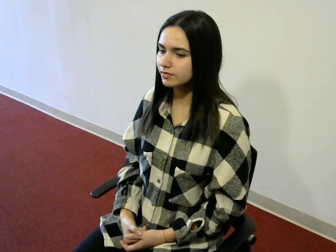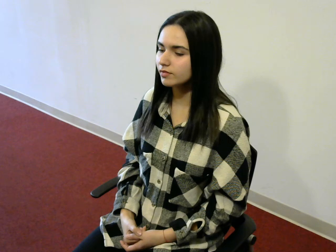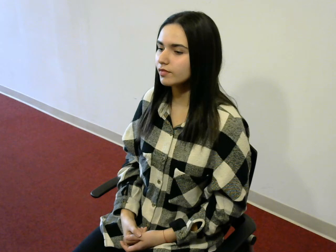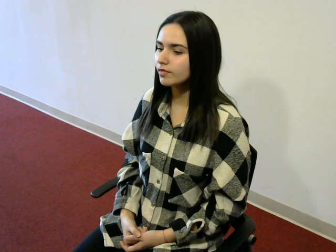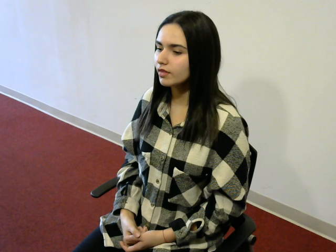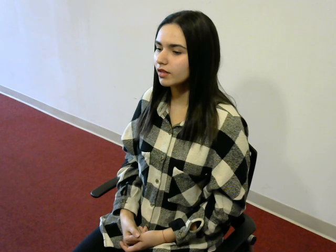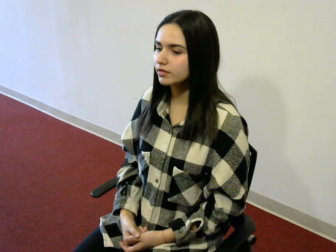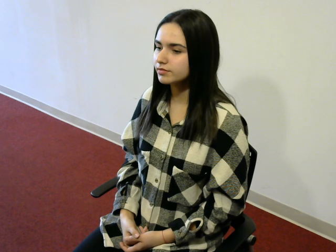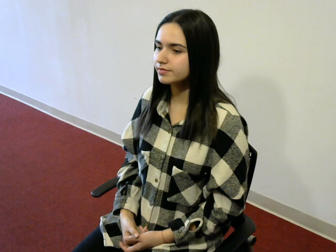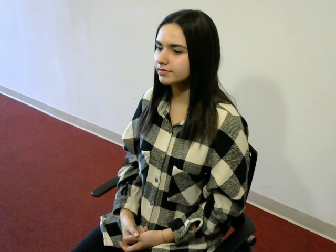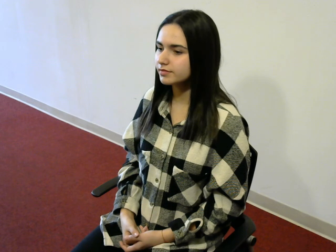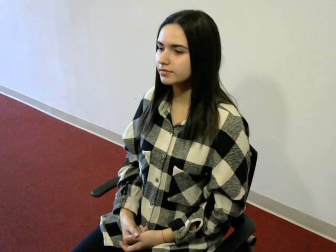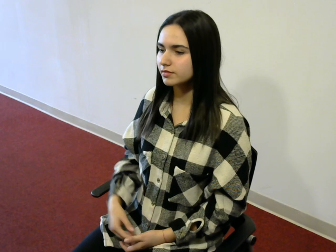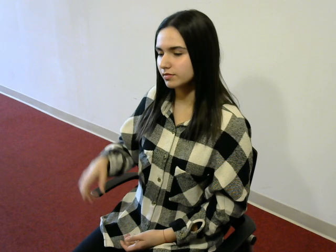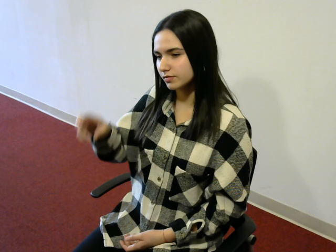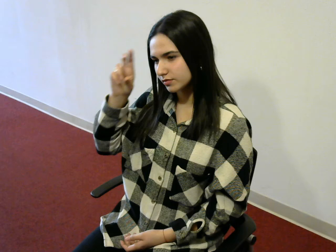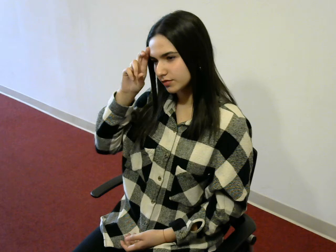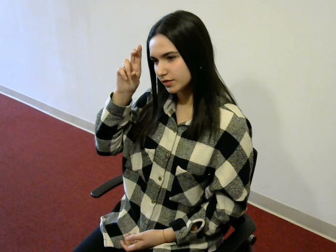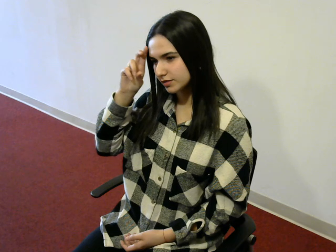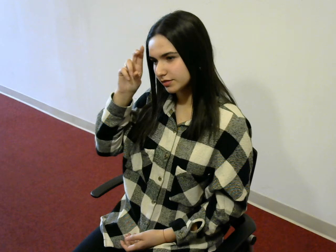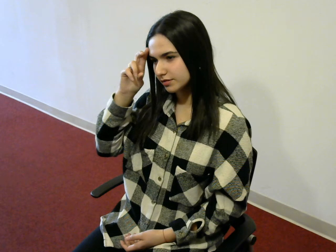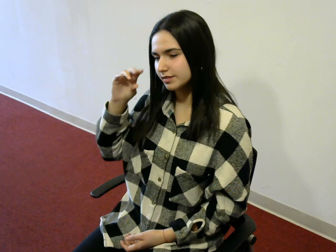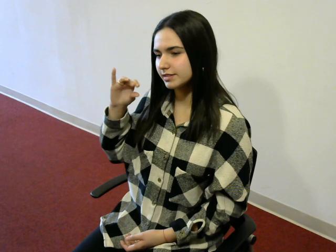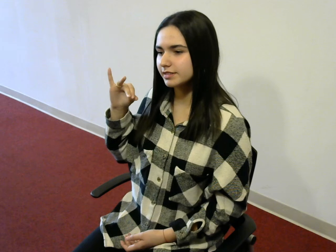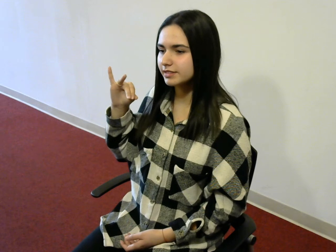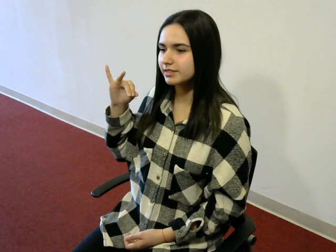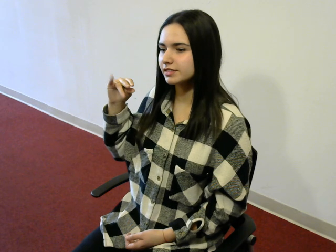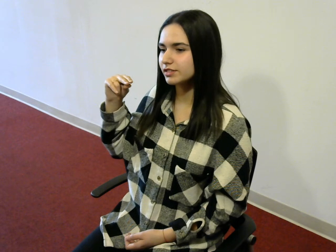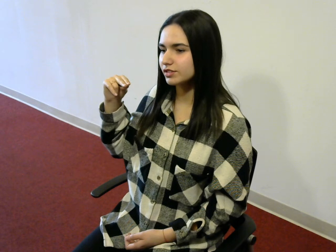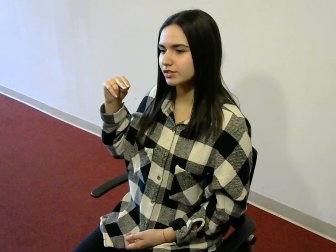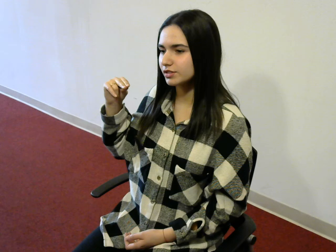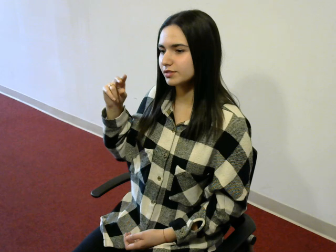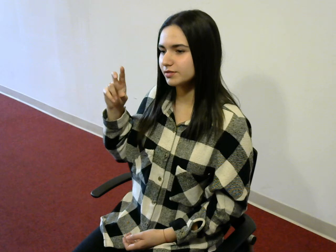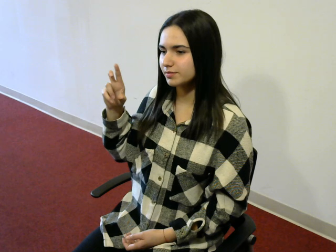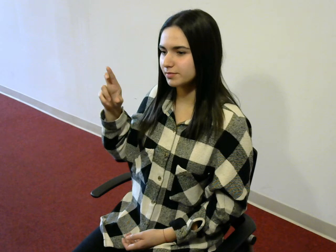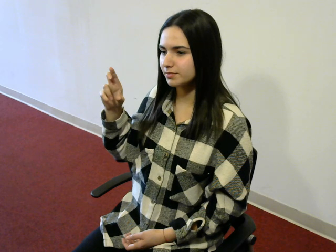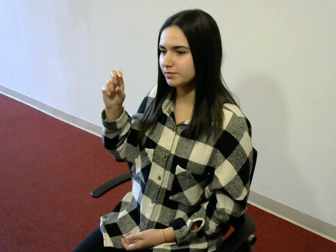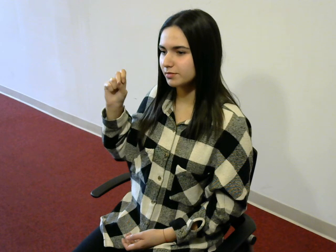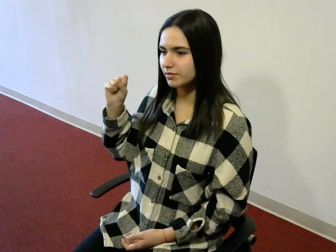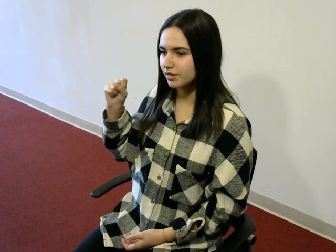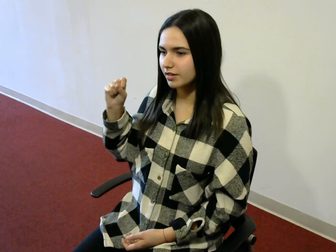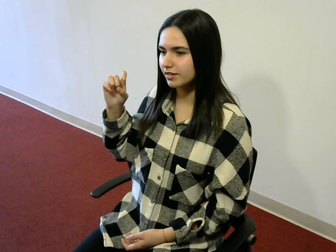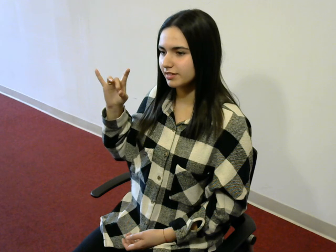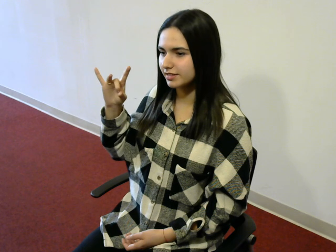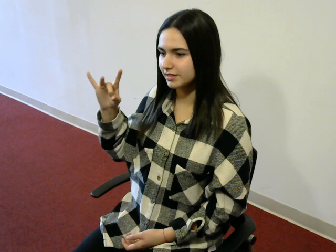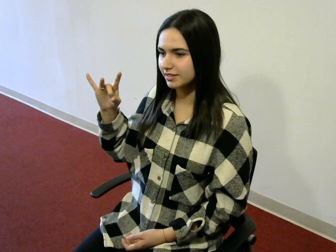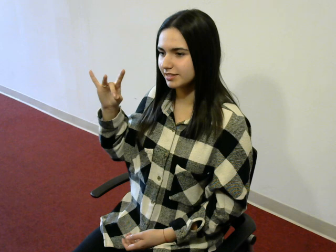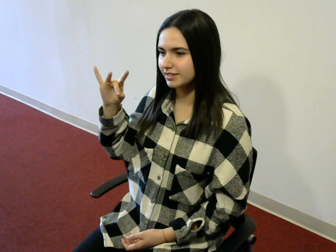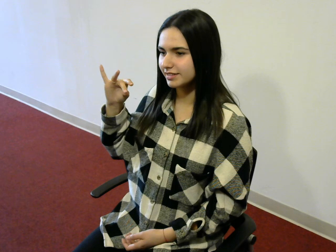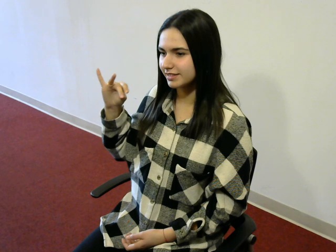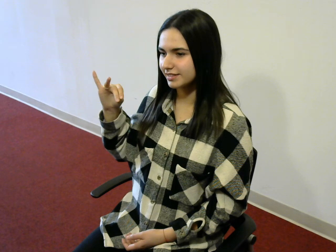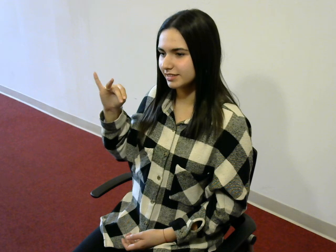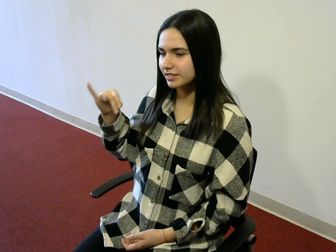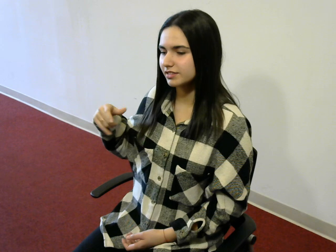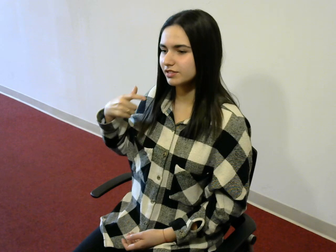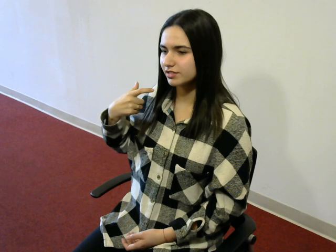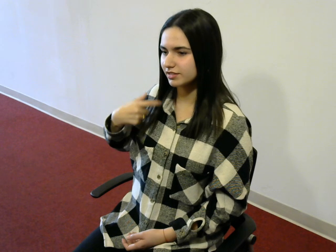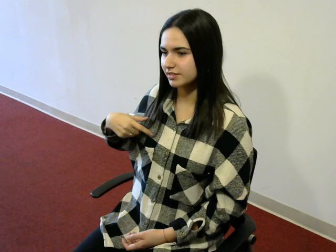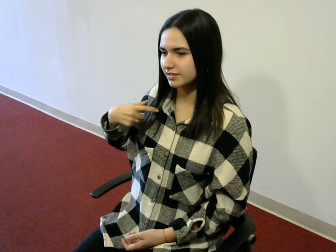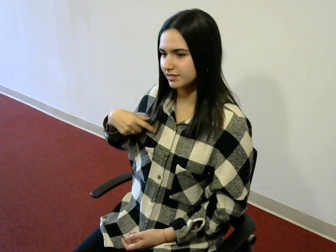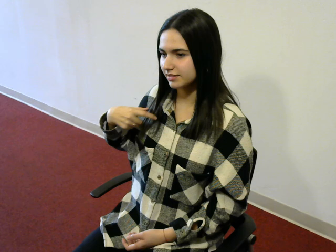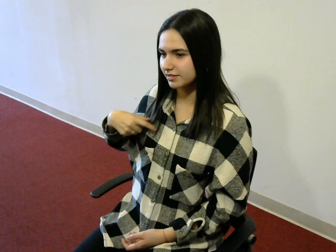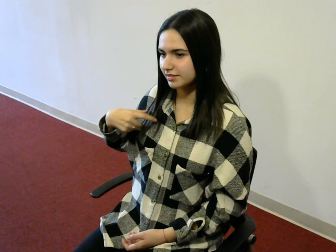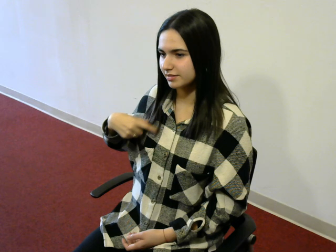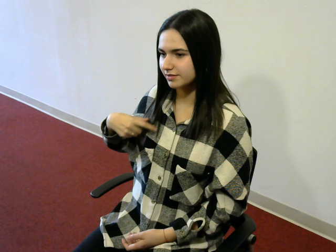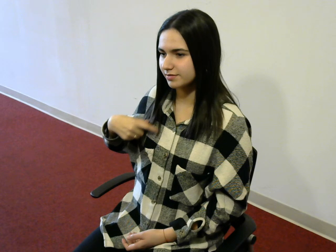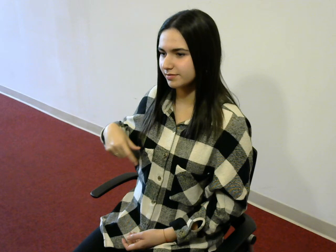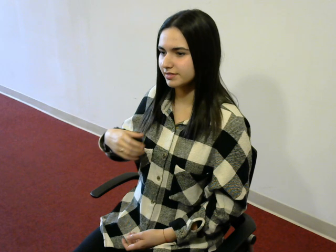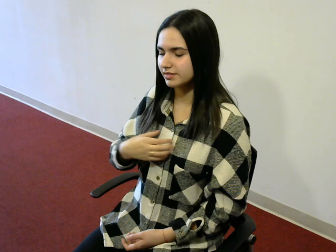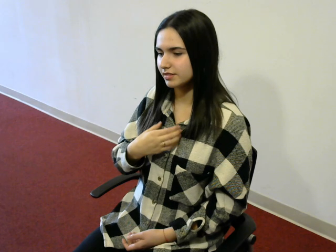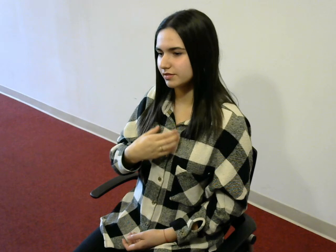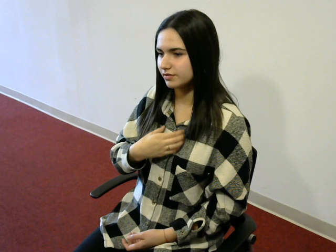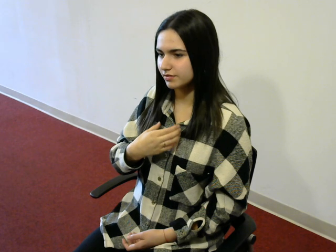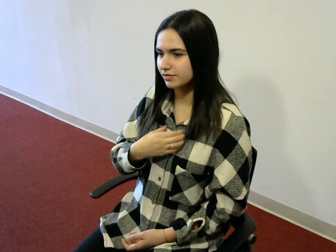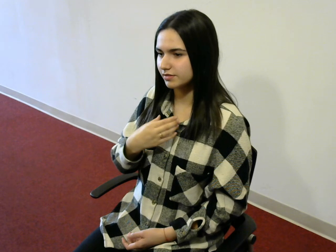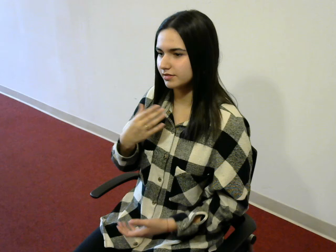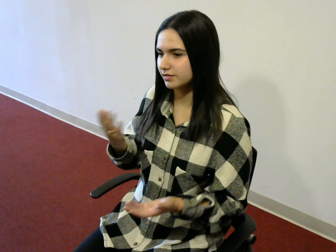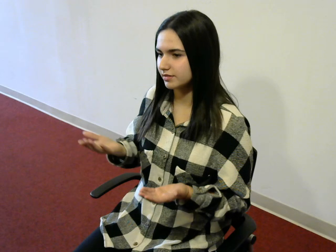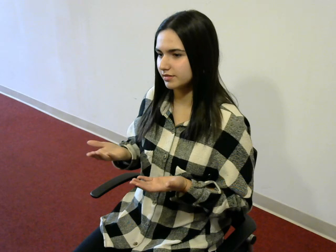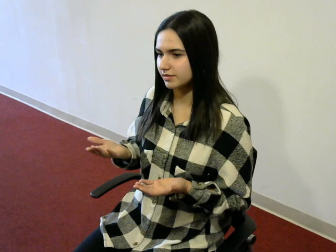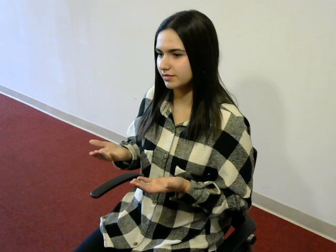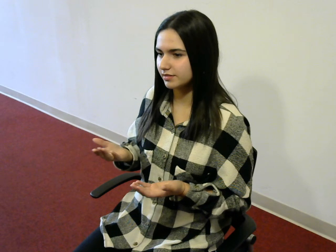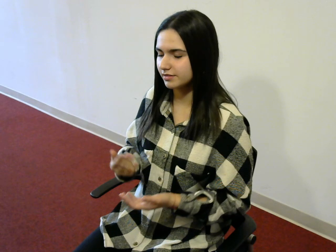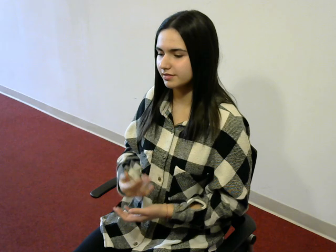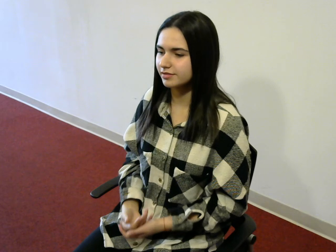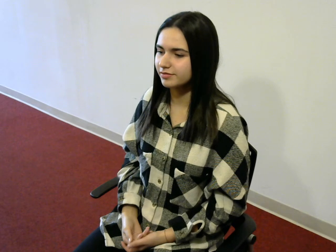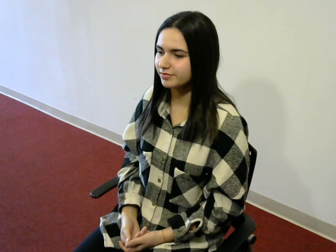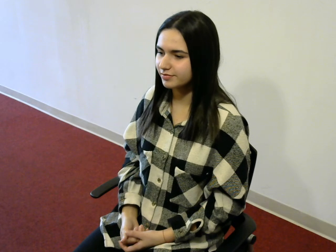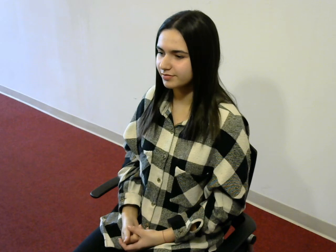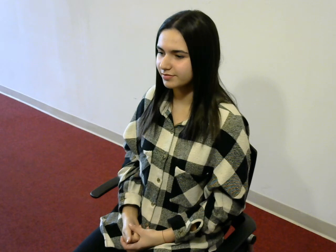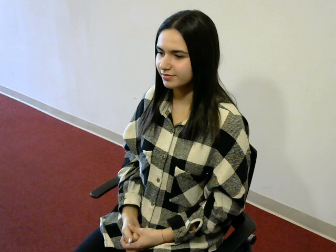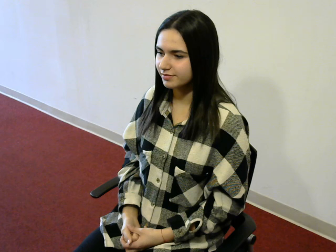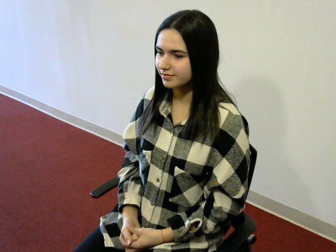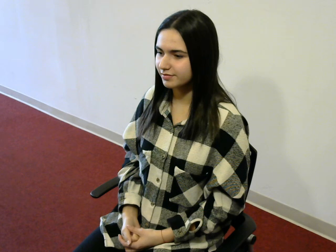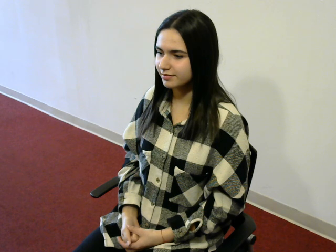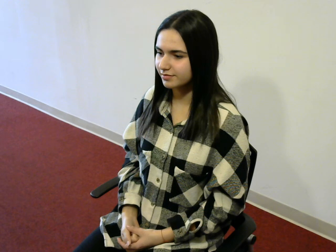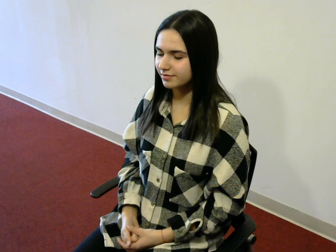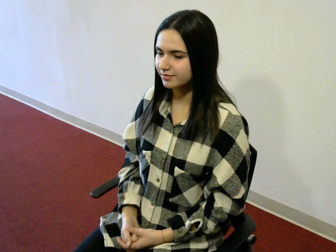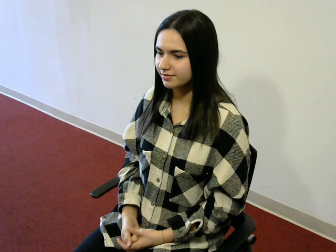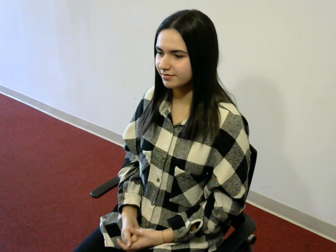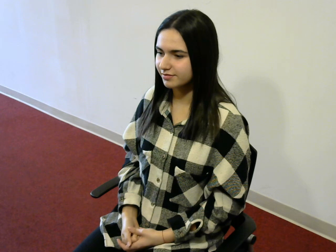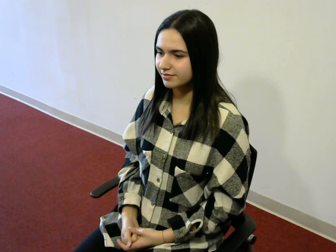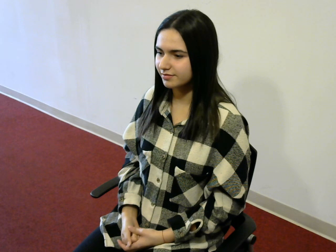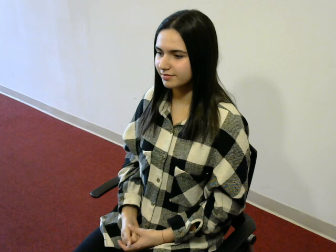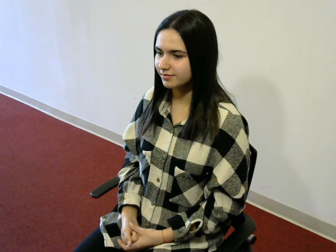Dövlət icbari şəxsi sığorta nədir?